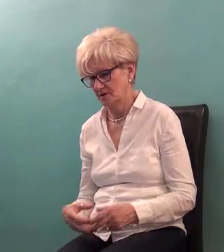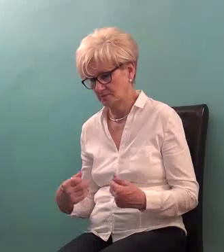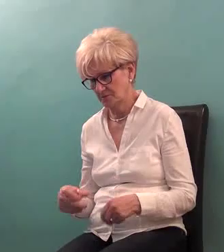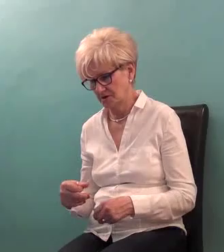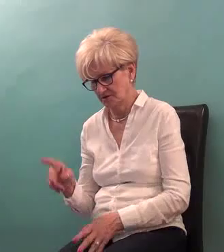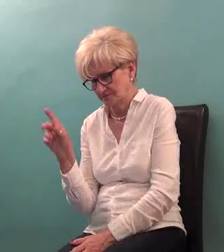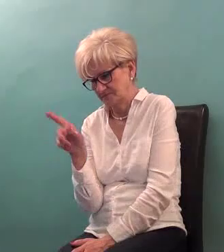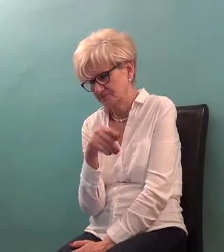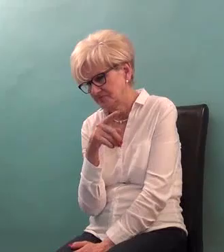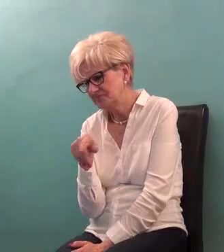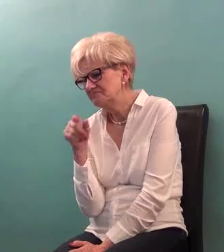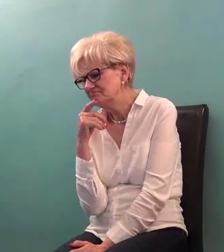Motor jest skreślony.